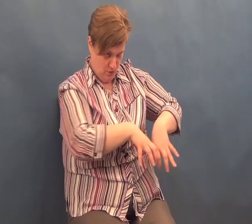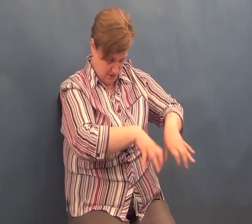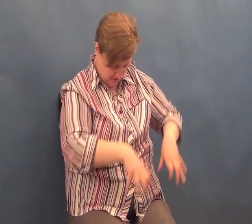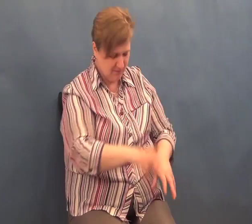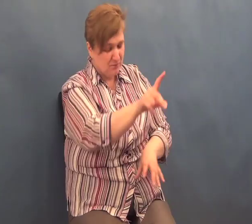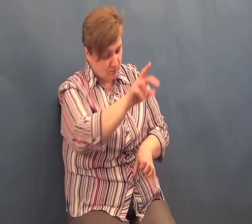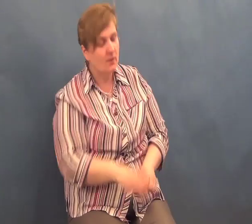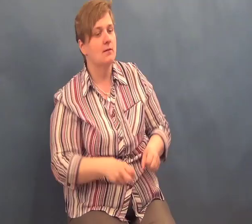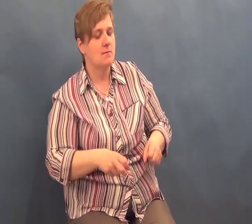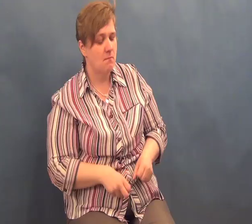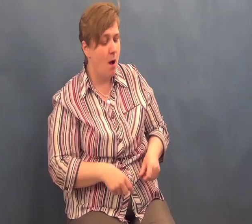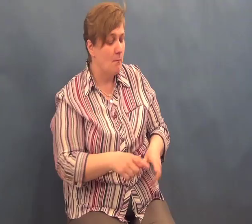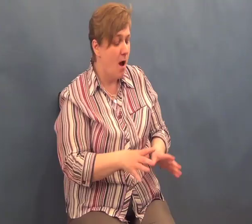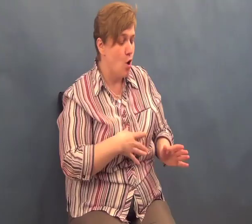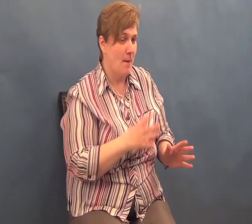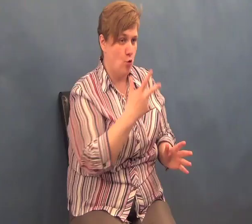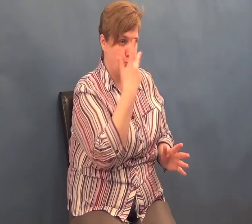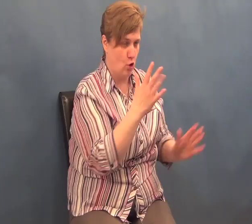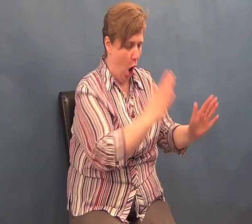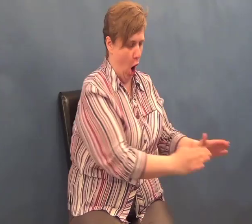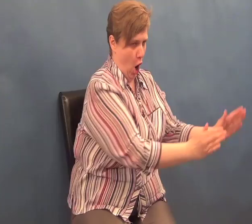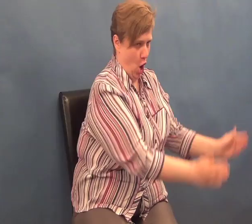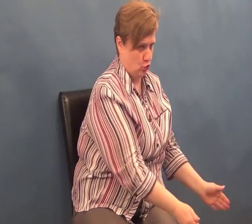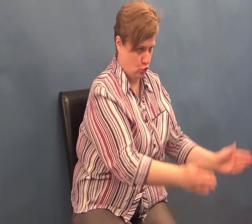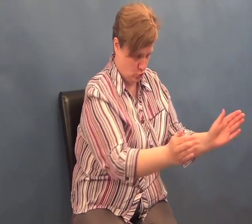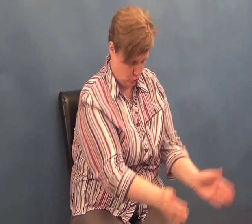Schodzi na dół, a tam ma trzy duże kosze.